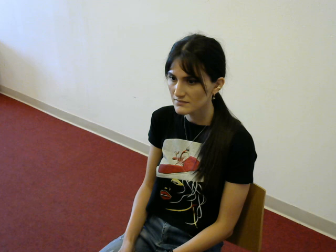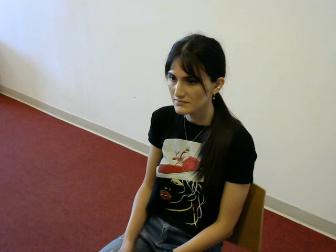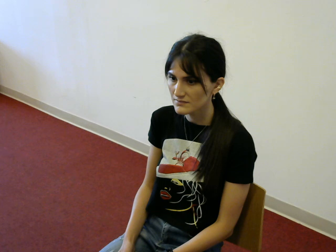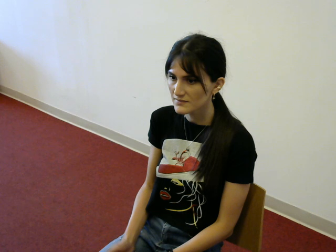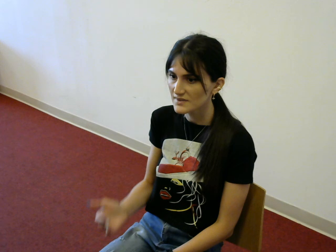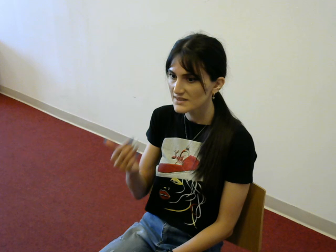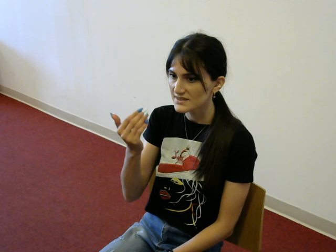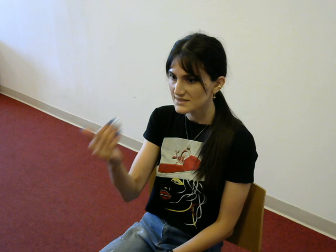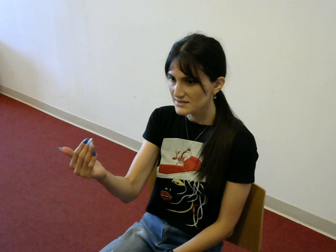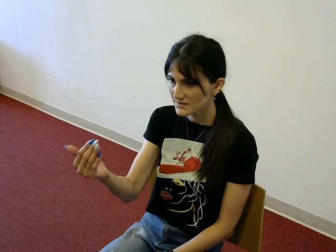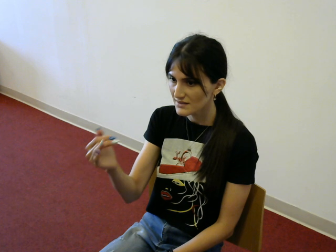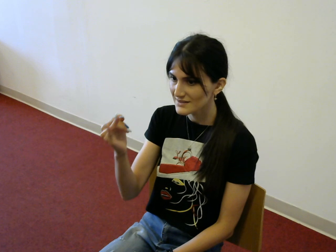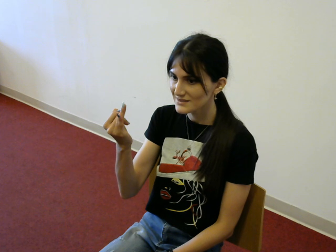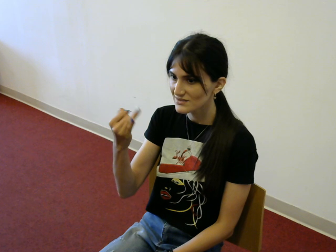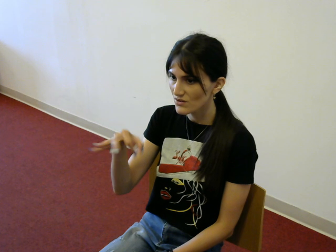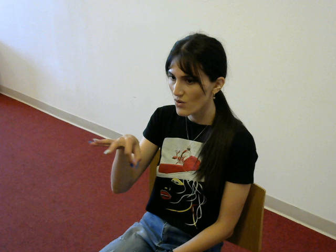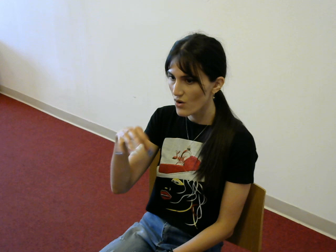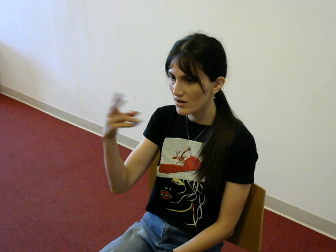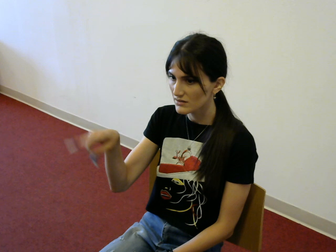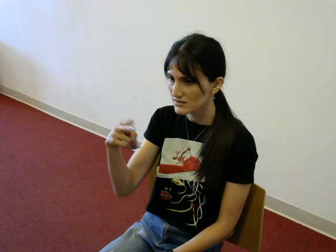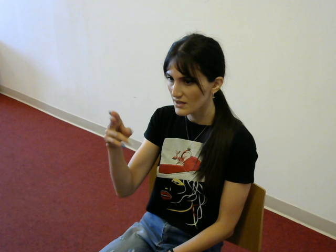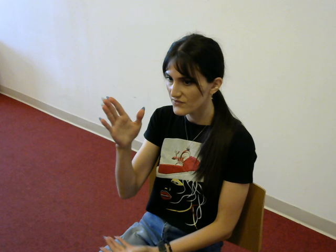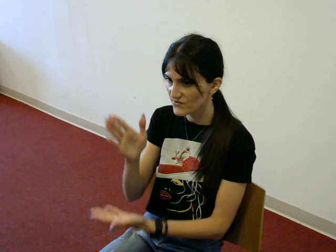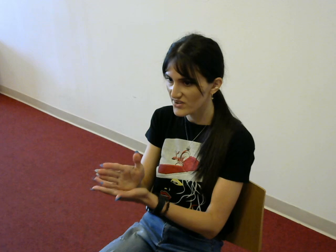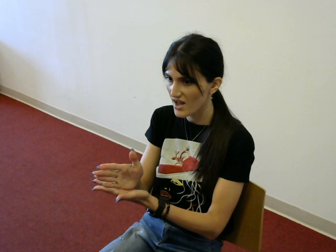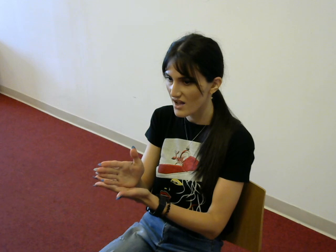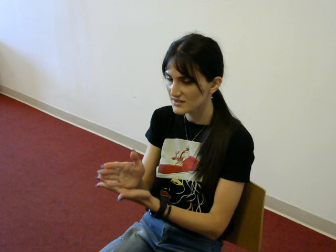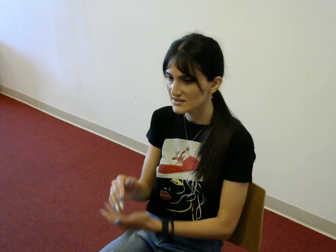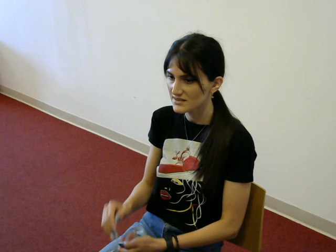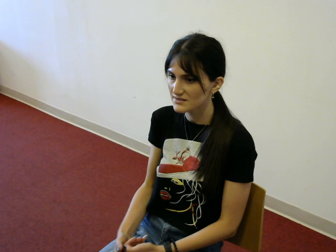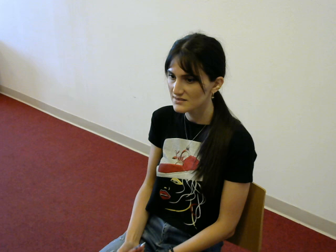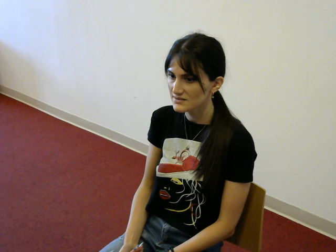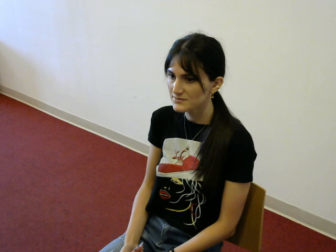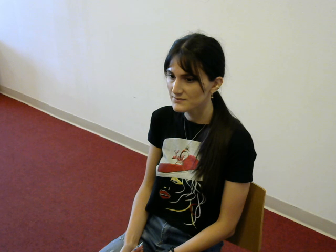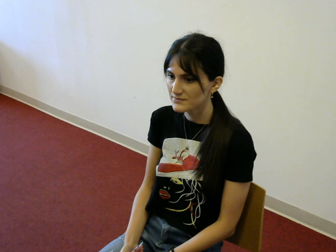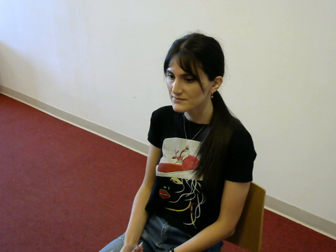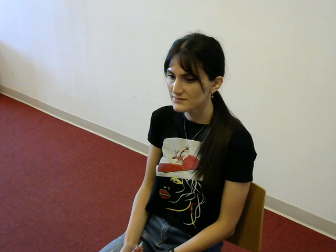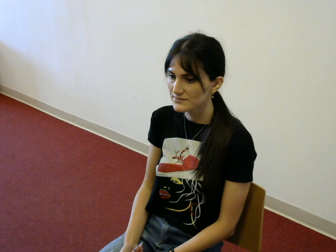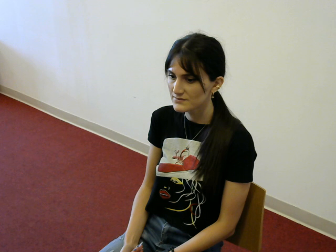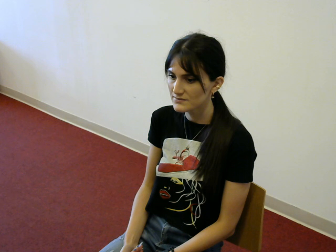Sizdə yod varmı?